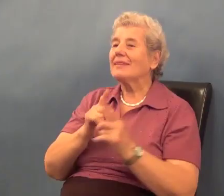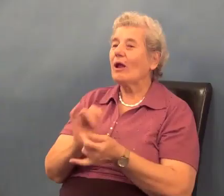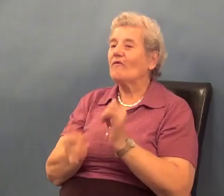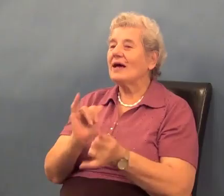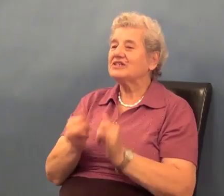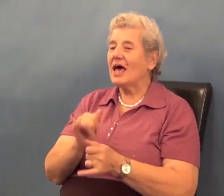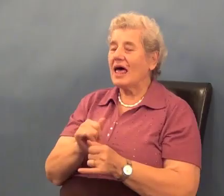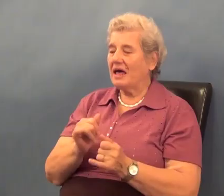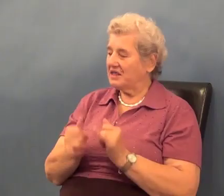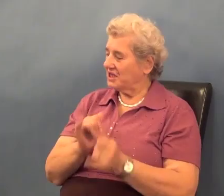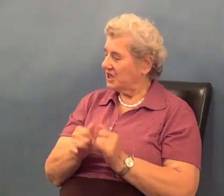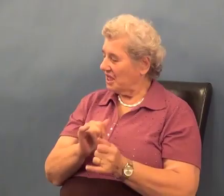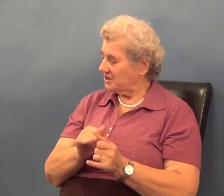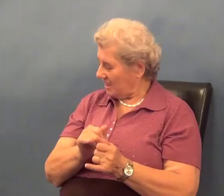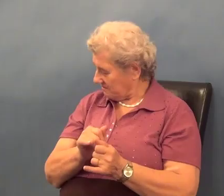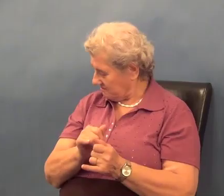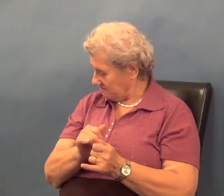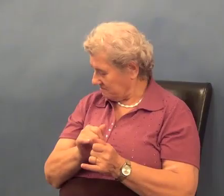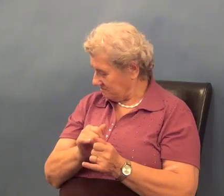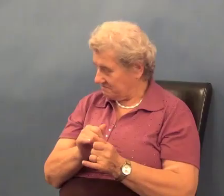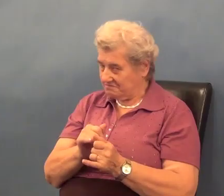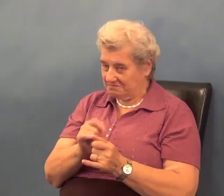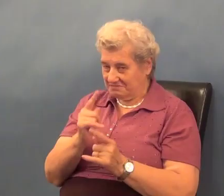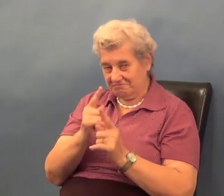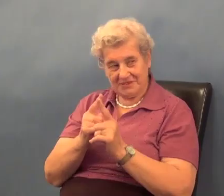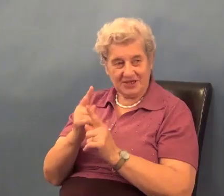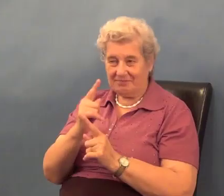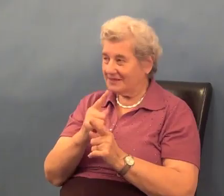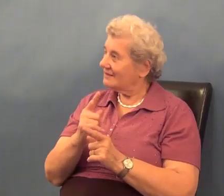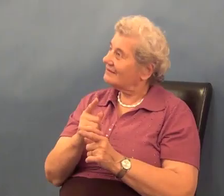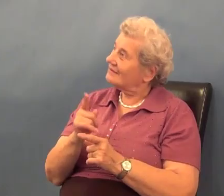Jedzie, jedzie, patrzy na kosz z gruszkami i myśli.